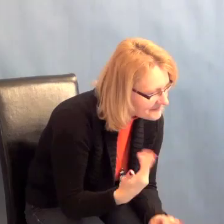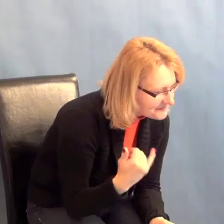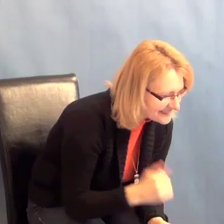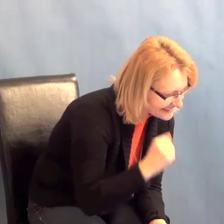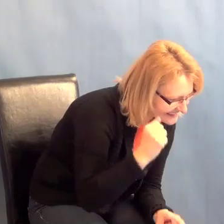Nie mam, trzeba inny.